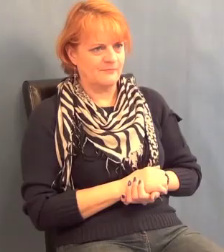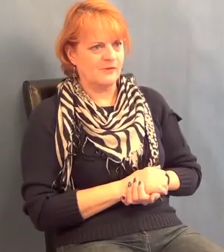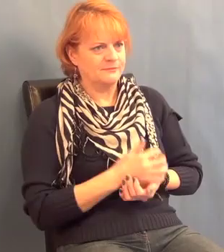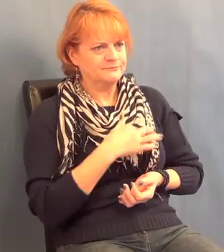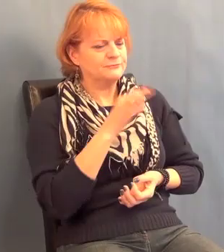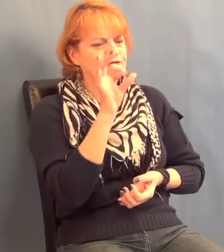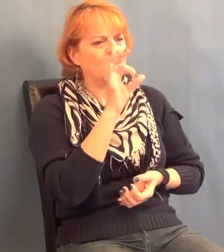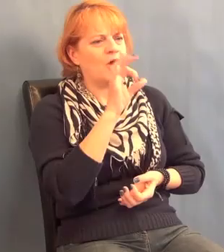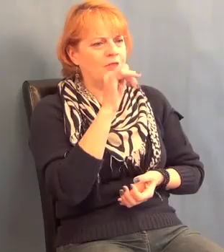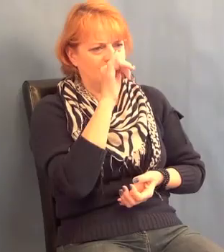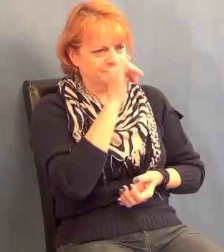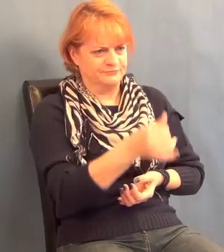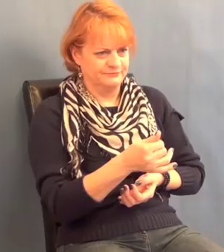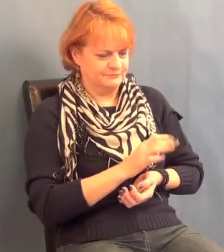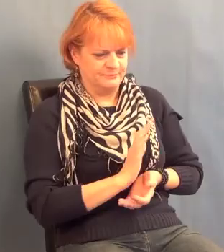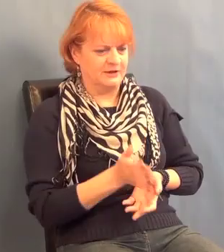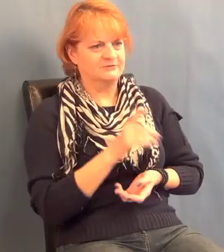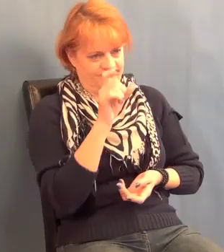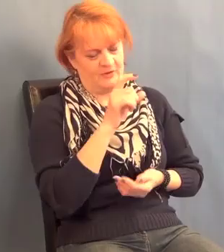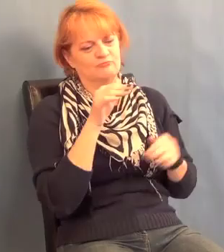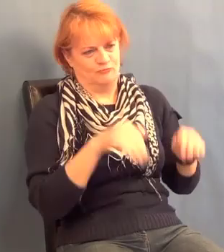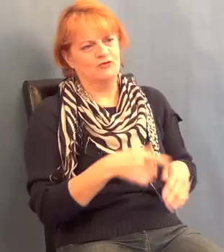W środę nie mogę, ale w czwartek mogę.